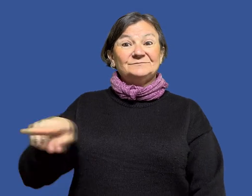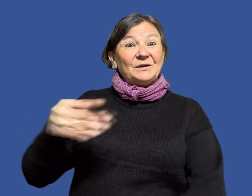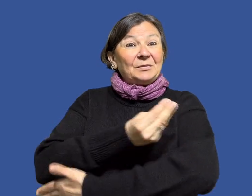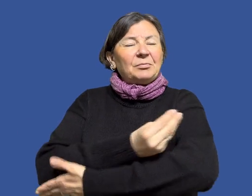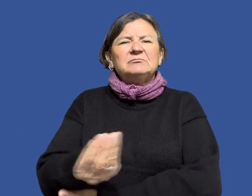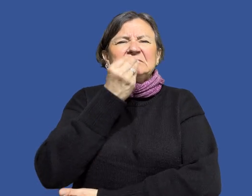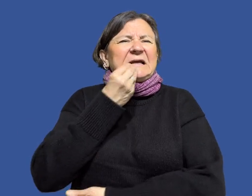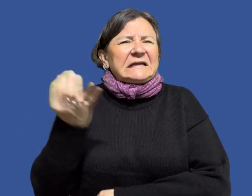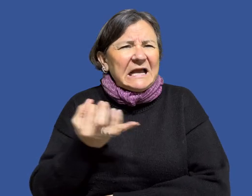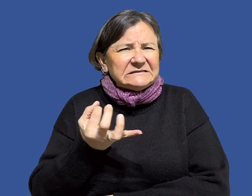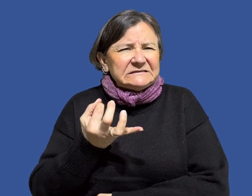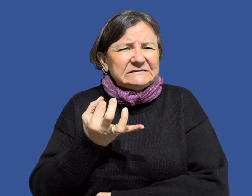Què menja habitualment el nadó?